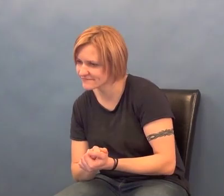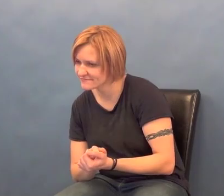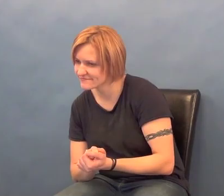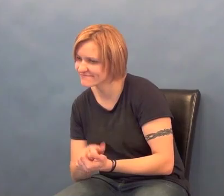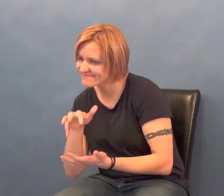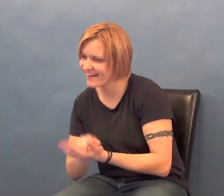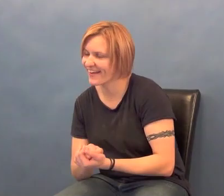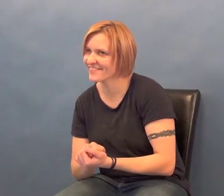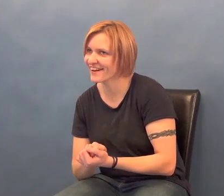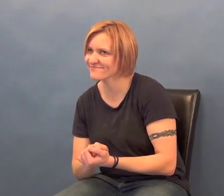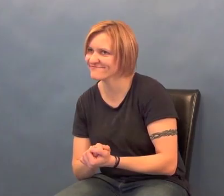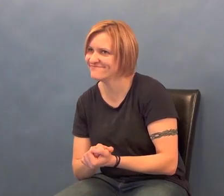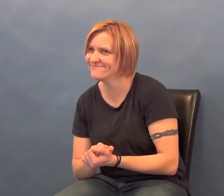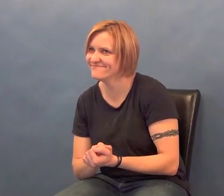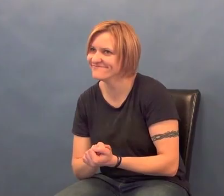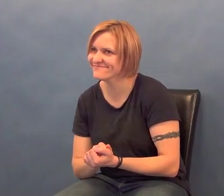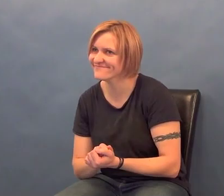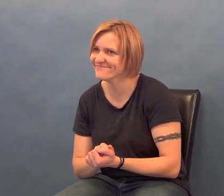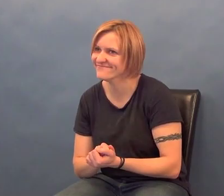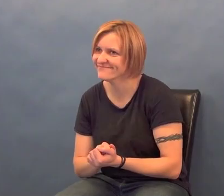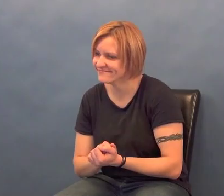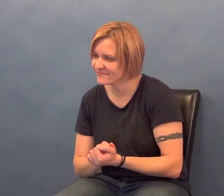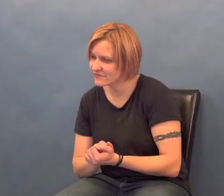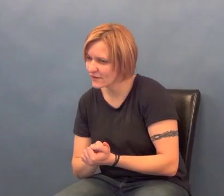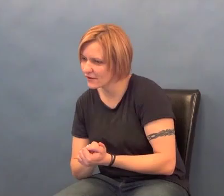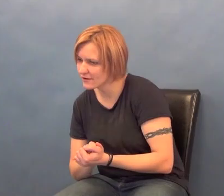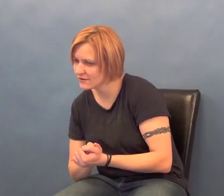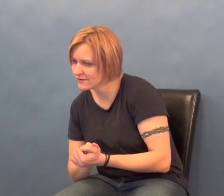Zajęta.